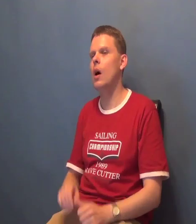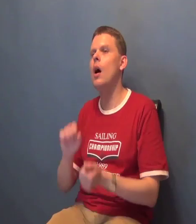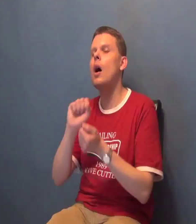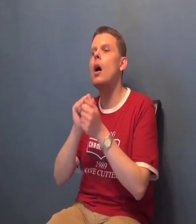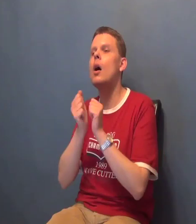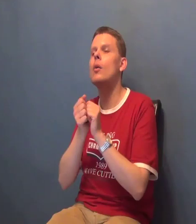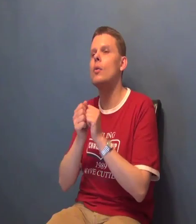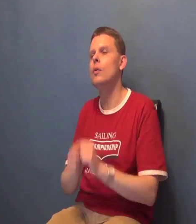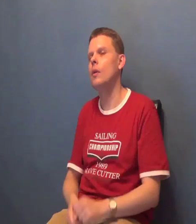Albo.